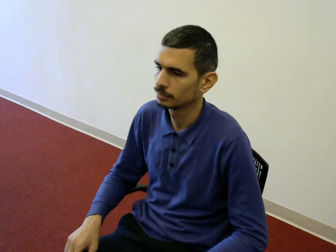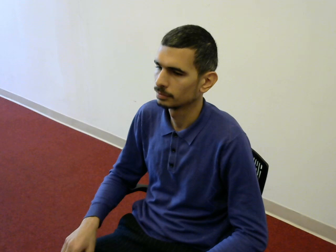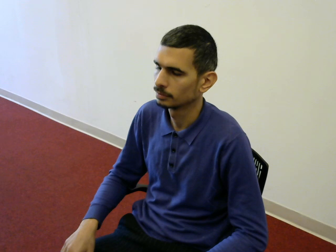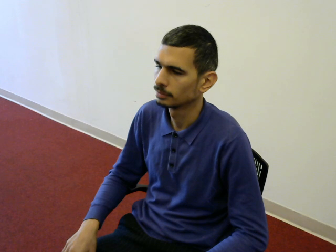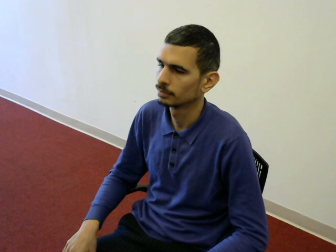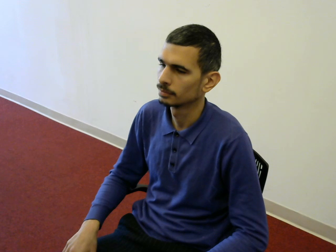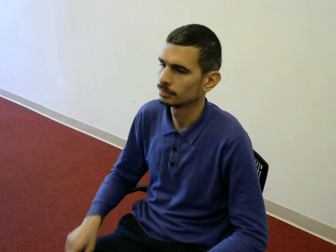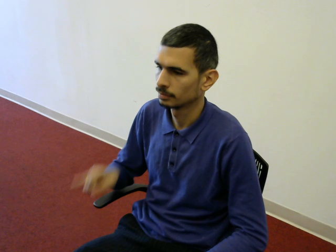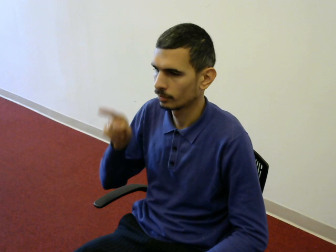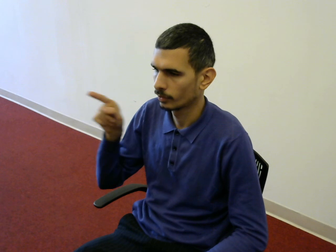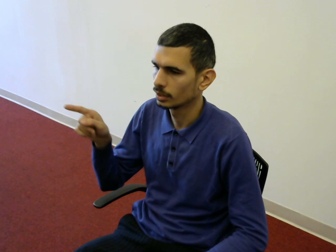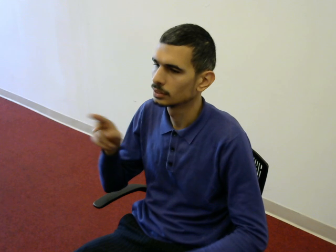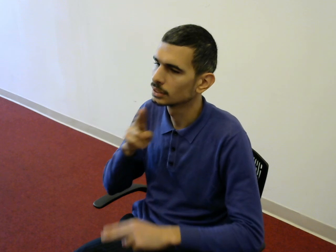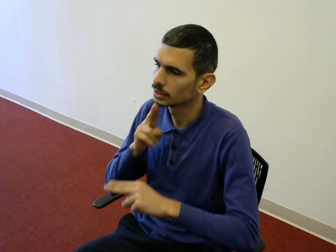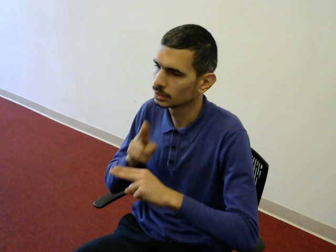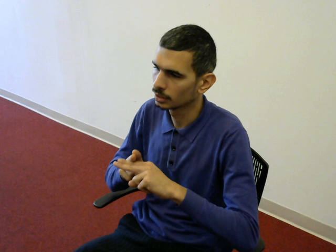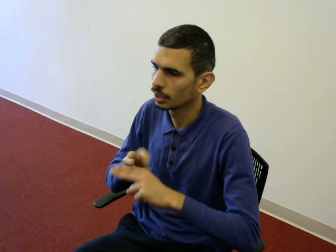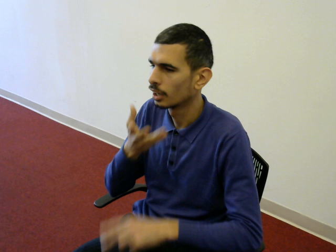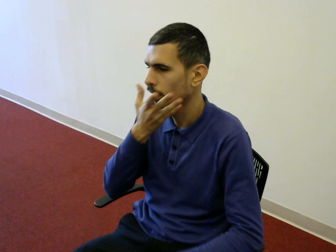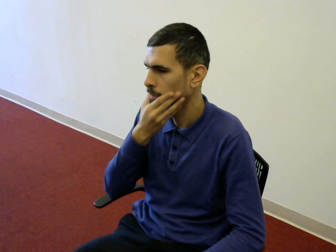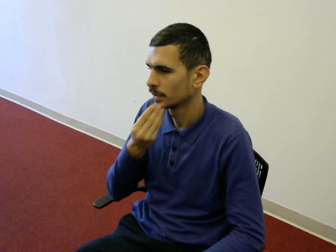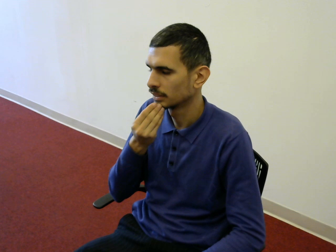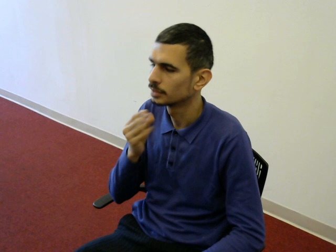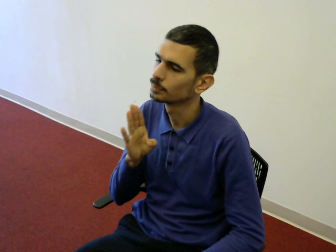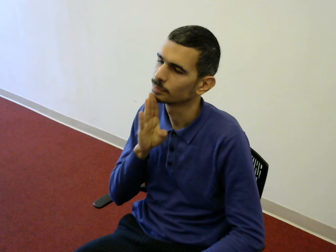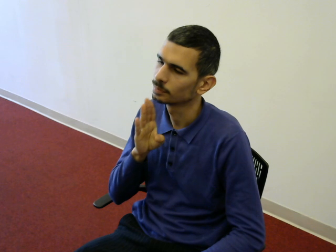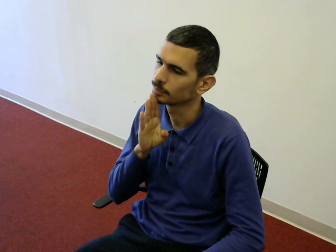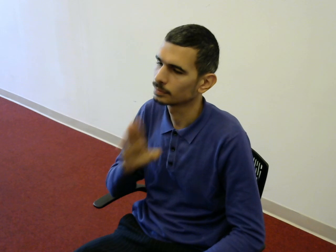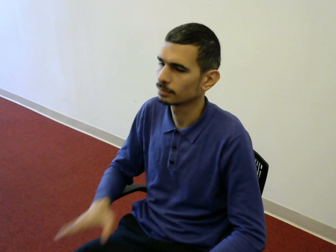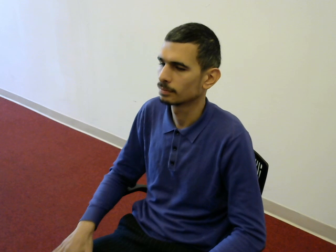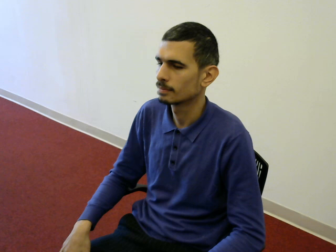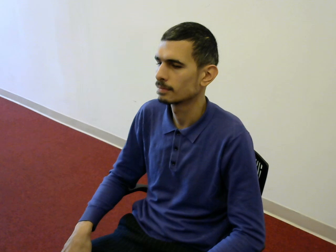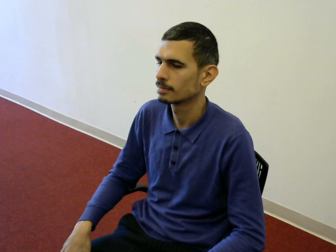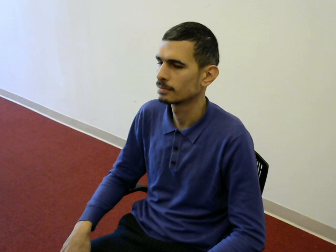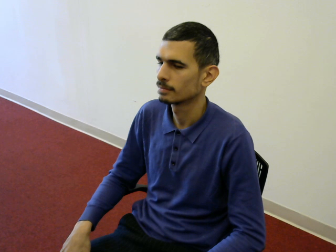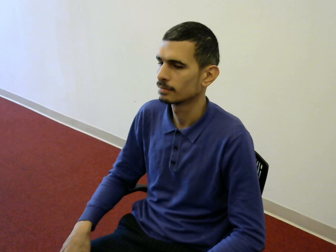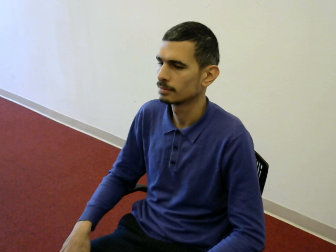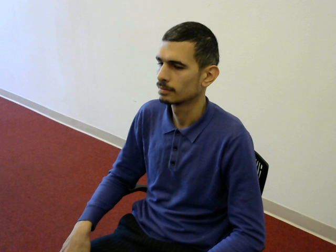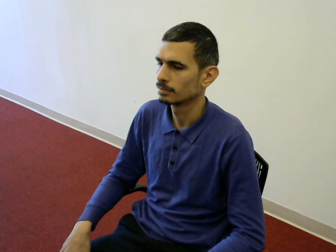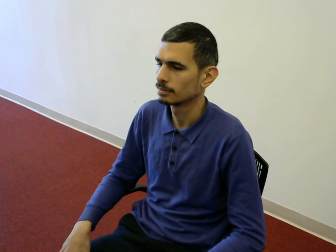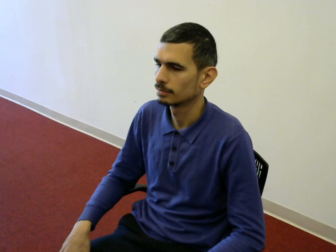Onun bacısı gözəl qızdır